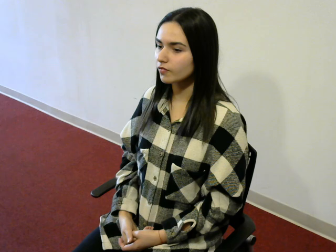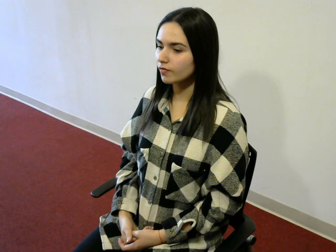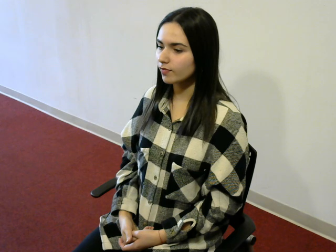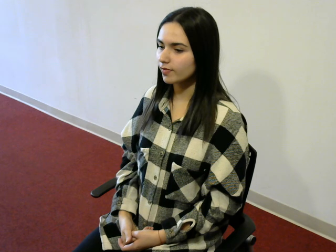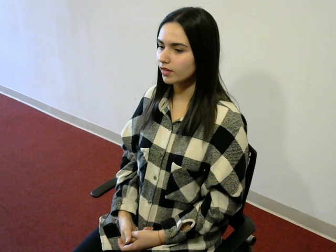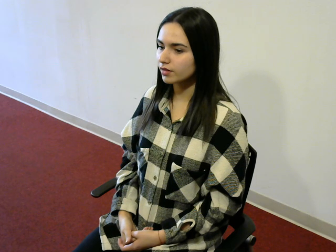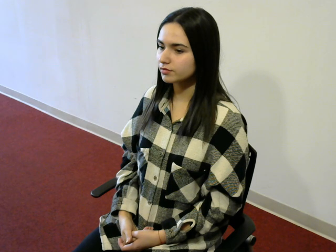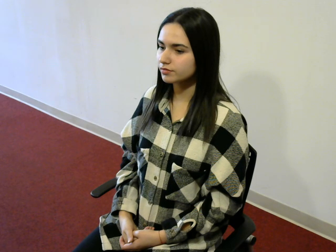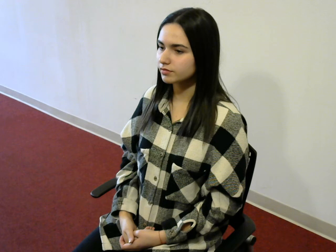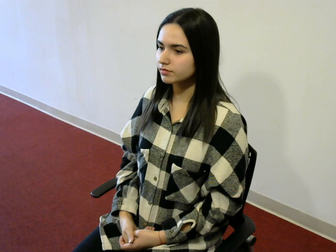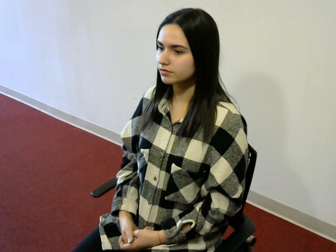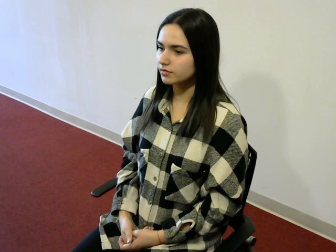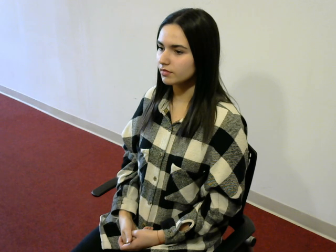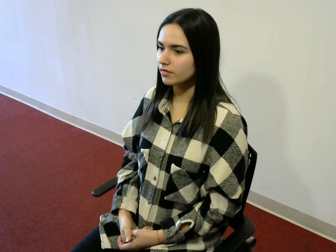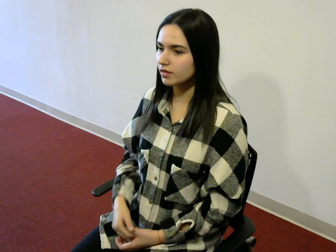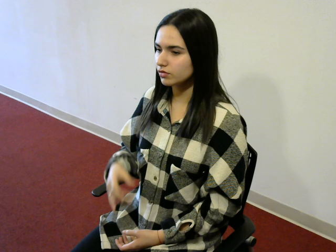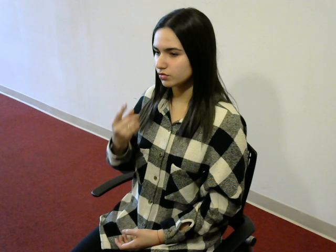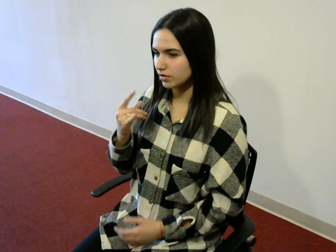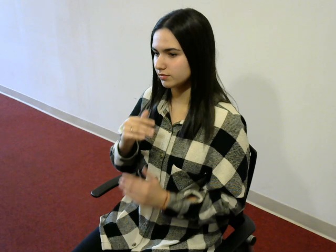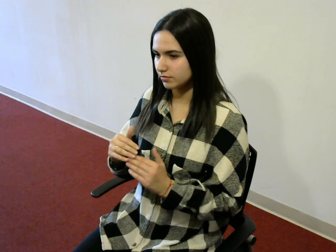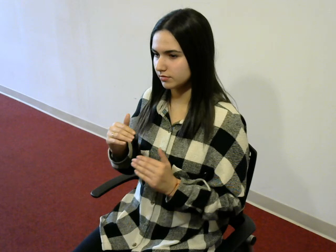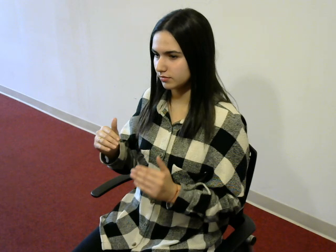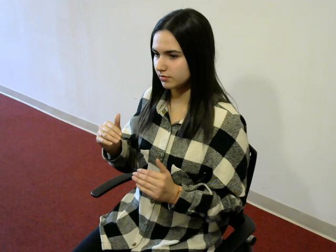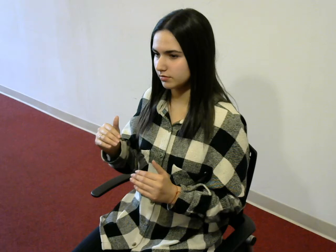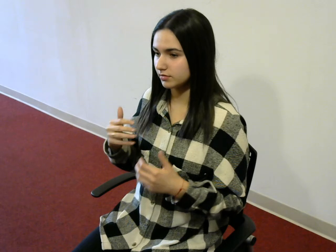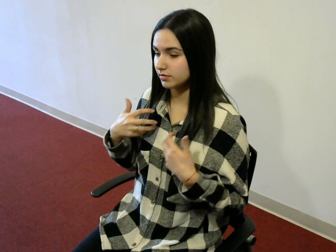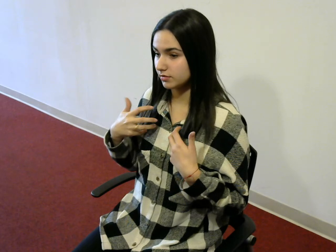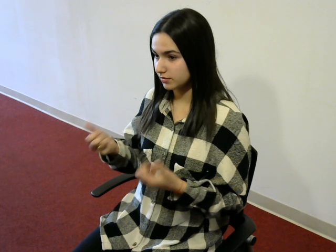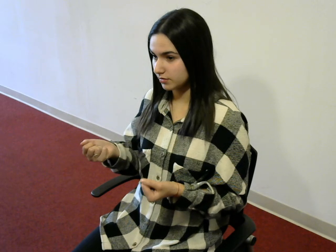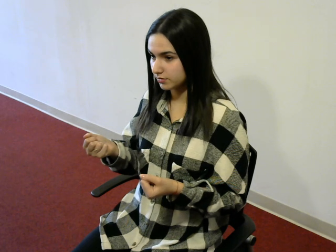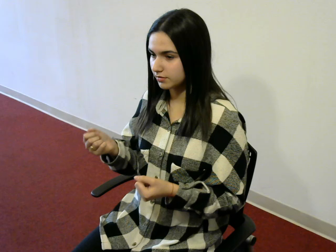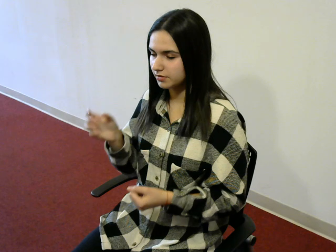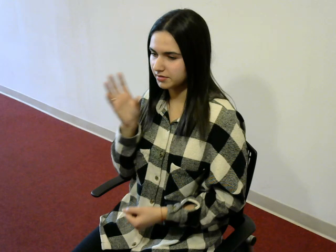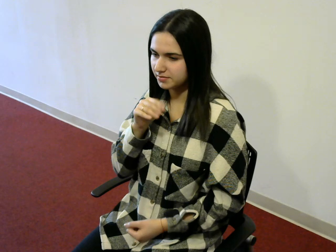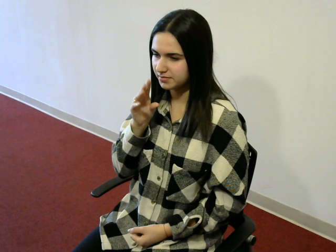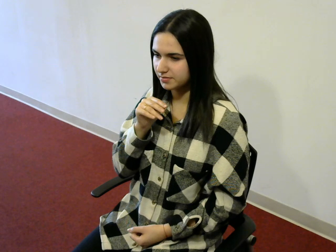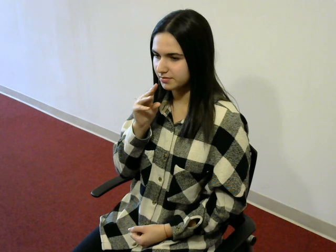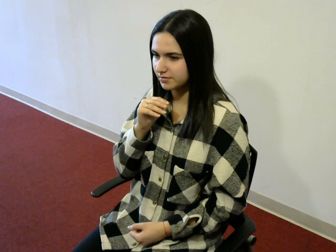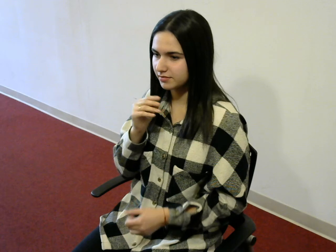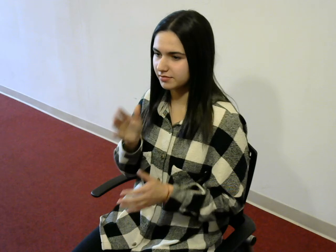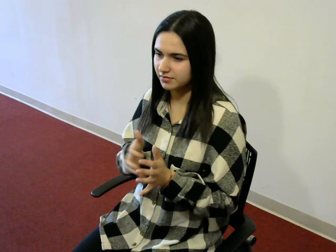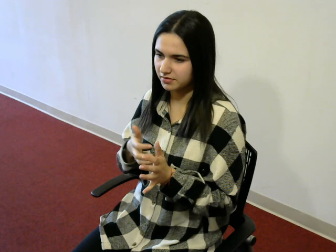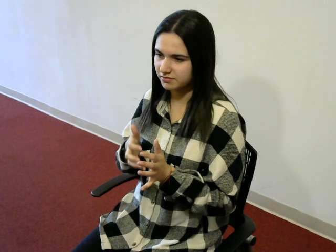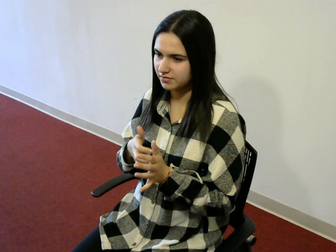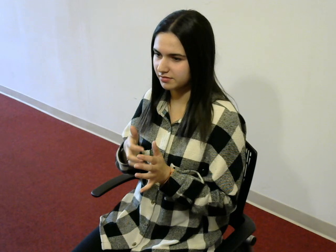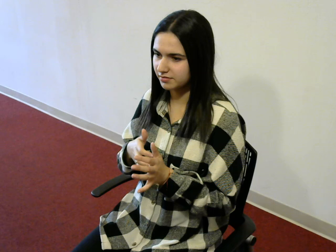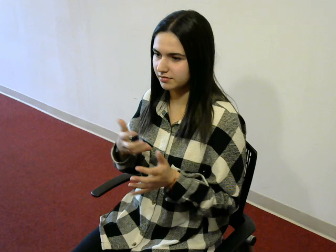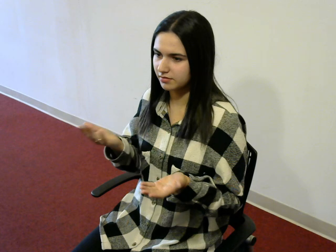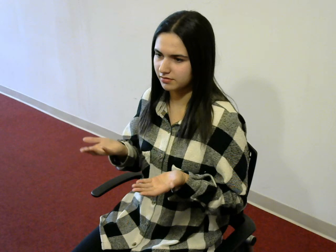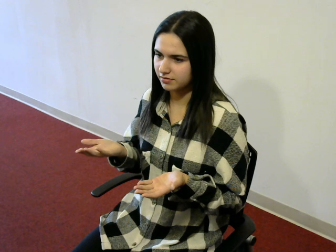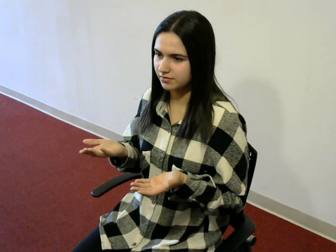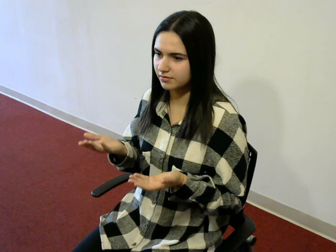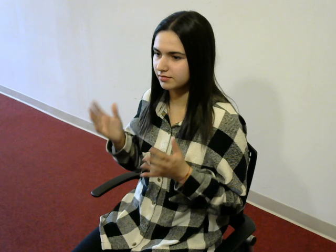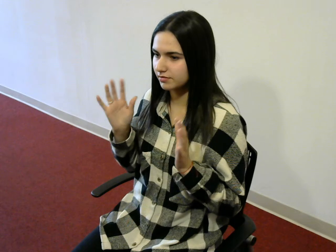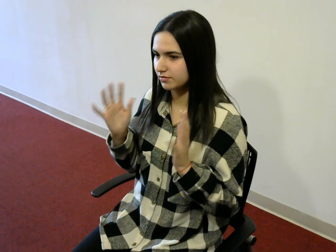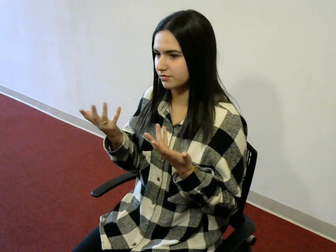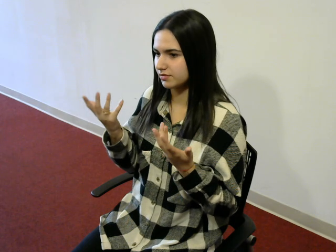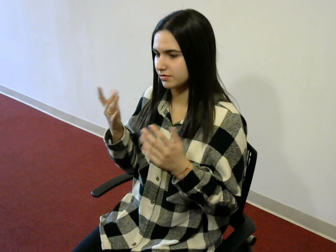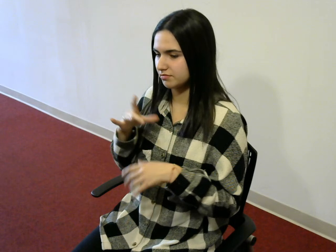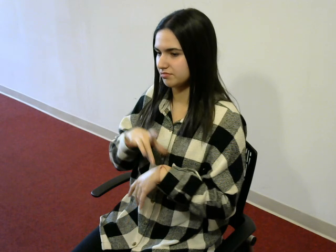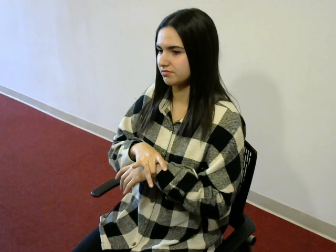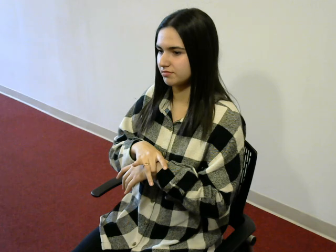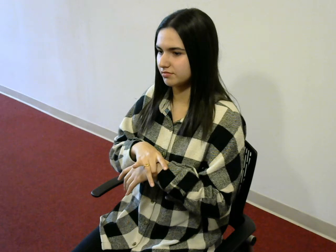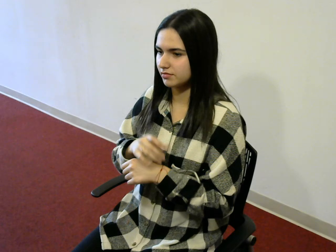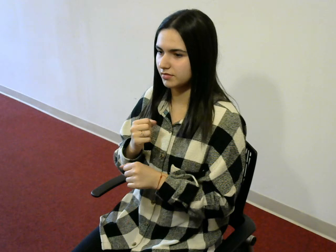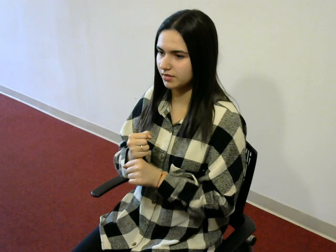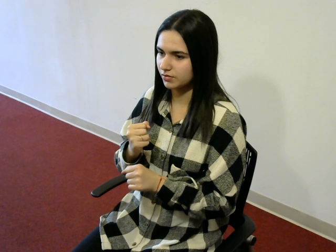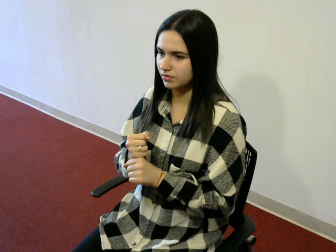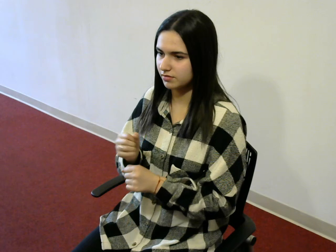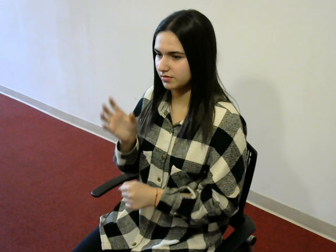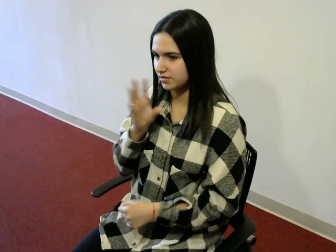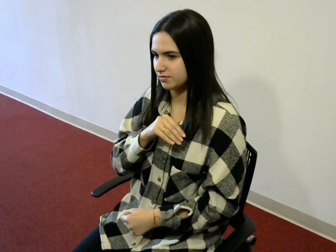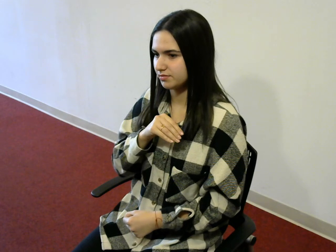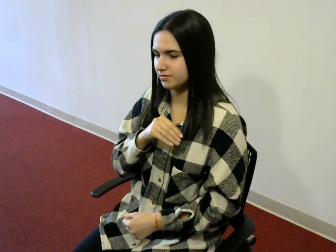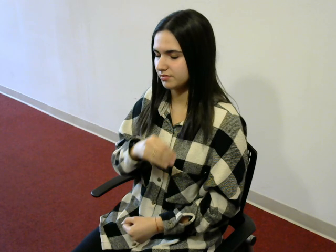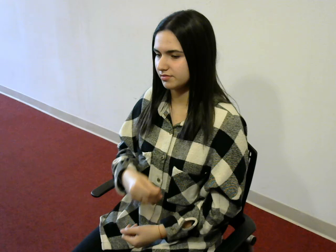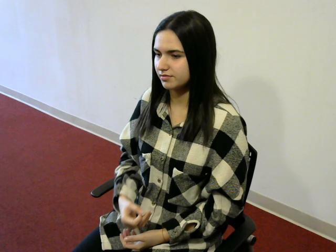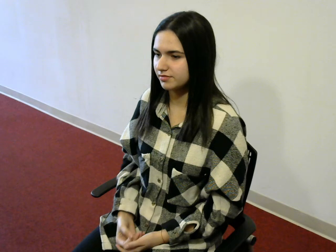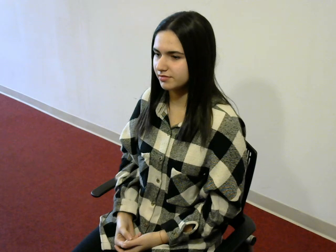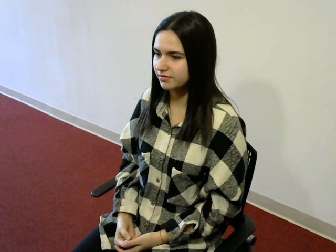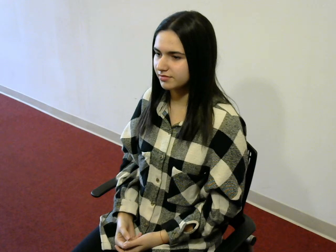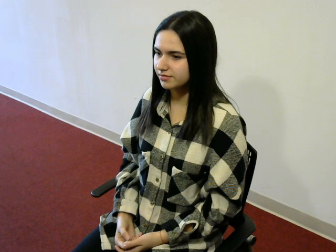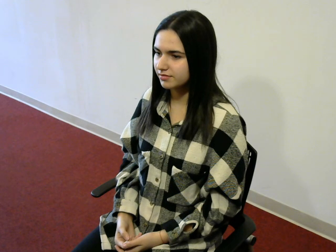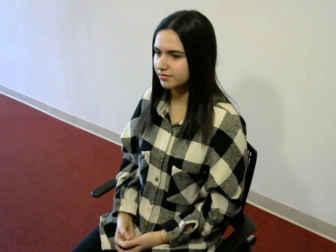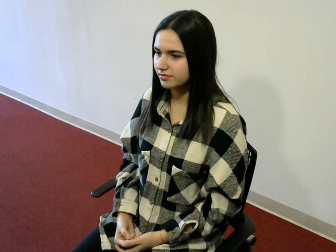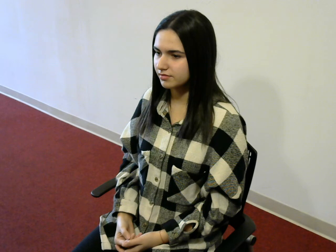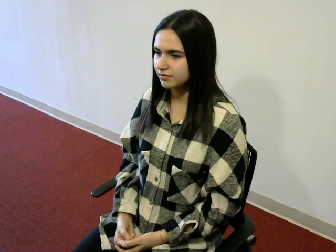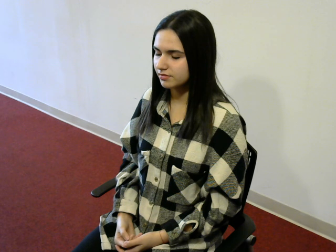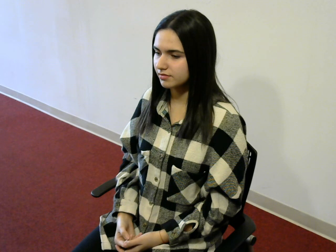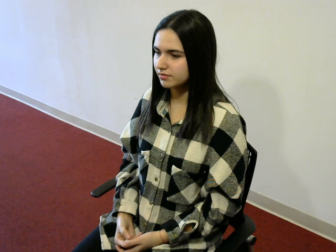Uşaqların sağlamlıq imkanlarının məhdudluğu hansı hallarda müəyyən edilir?